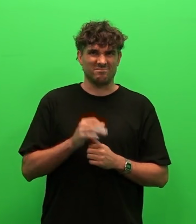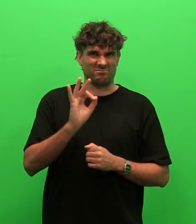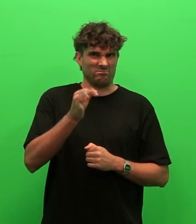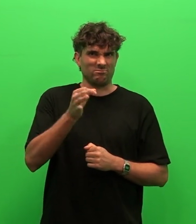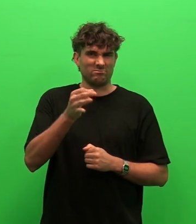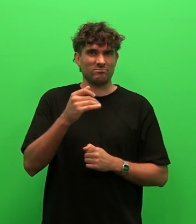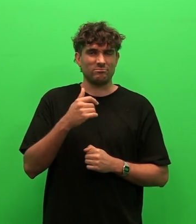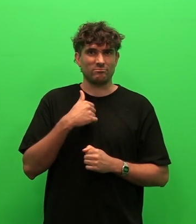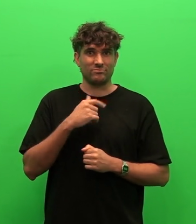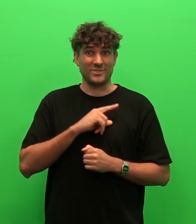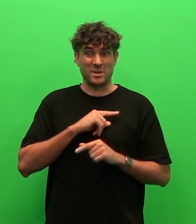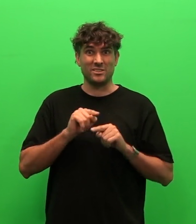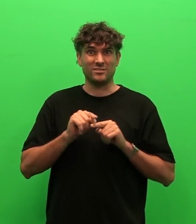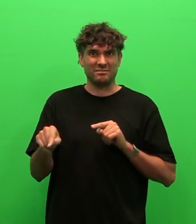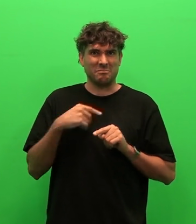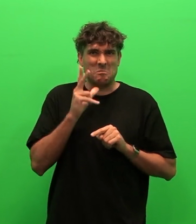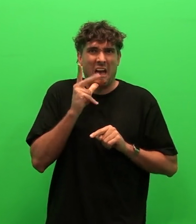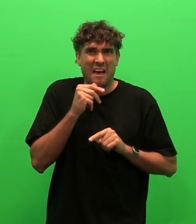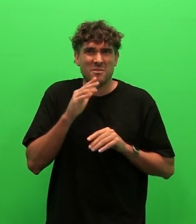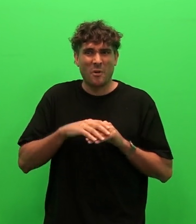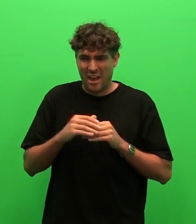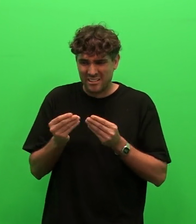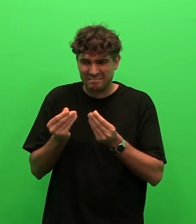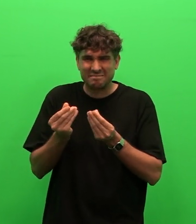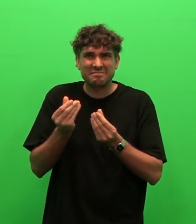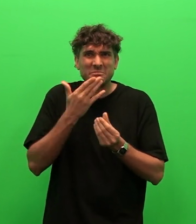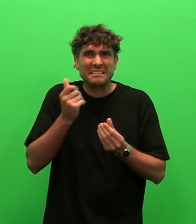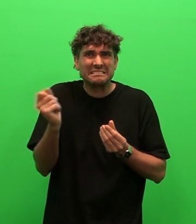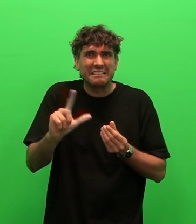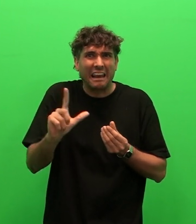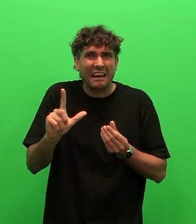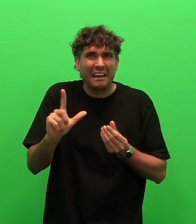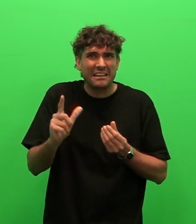Sí, quan fag pipí em fa mal perquè veig que hi ha com sorra, sembla sal.